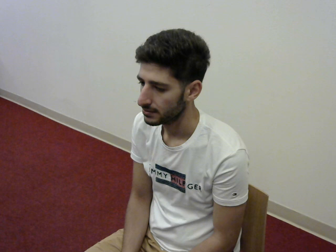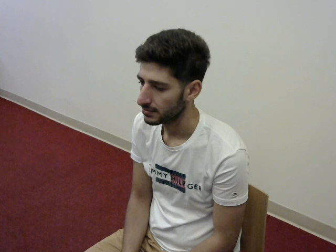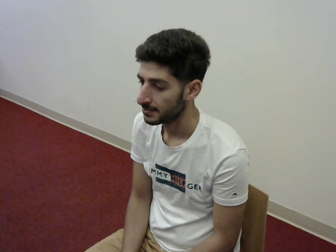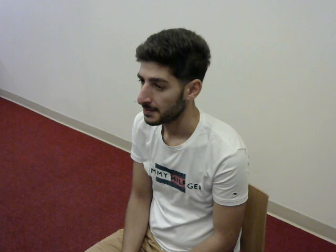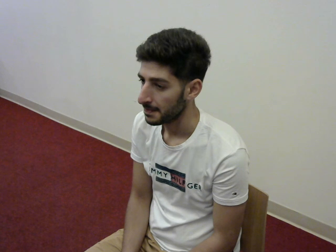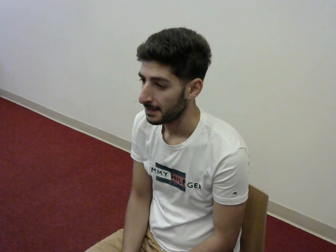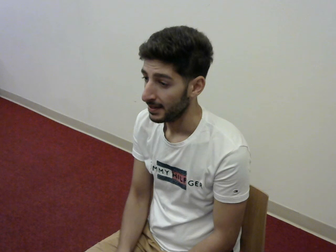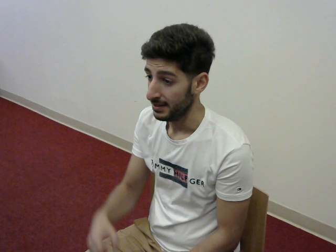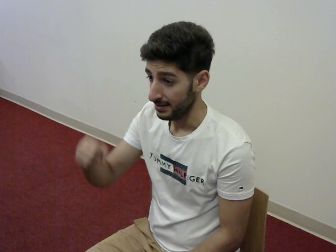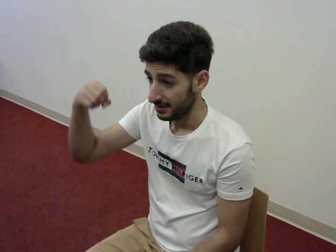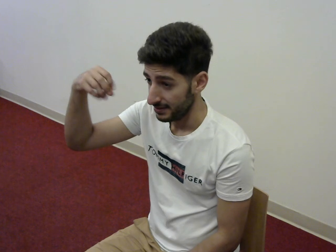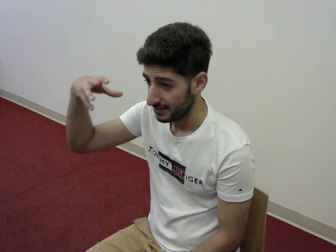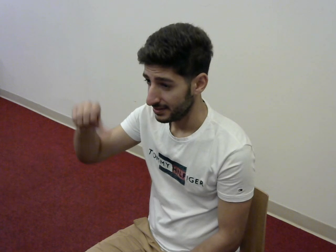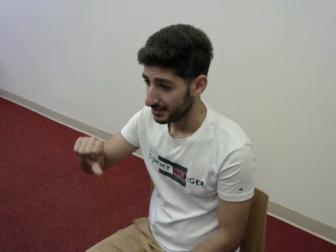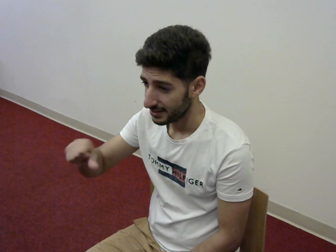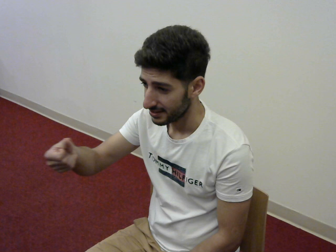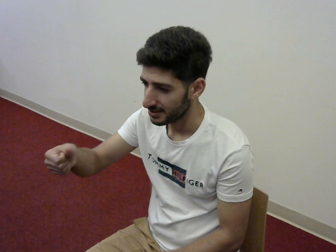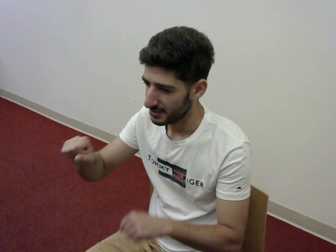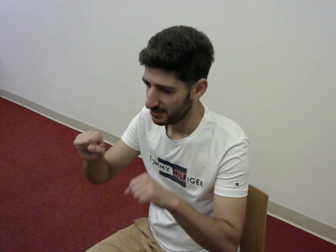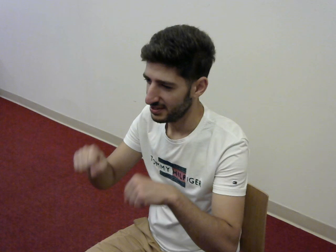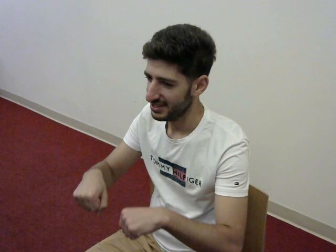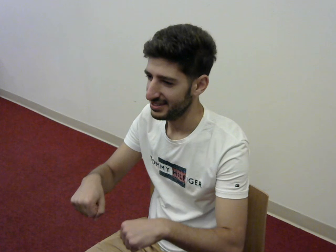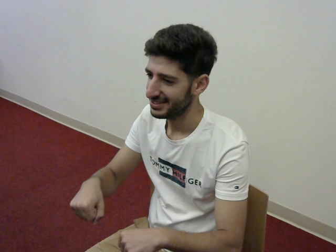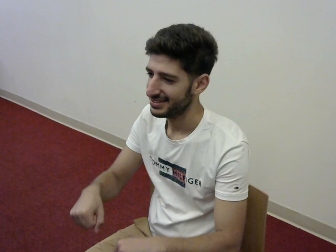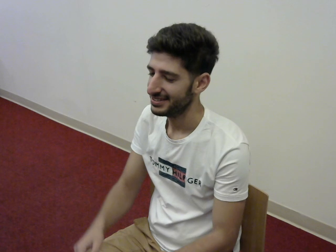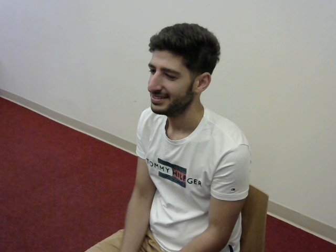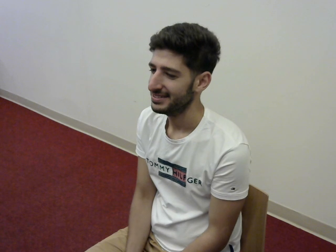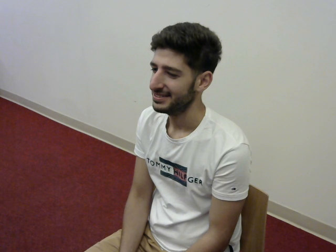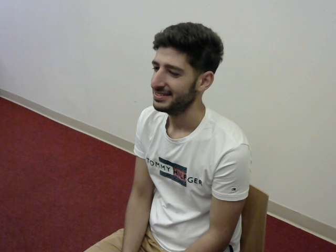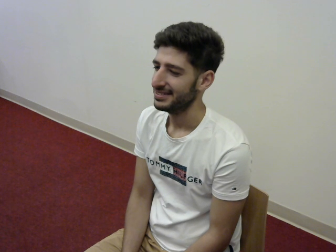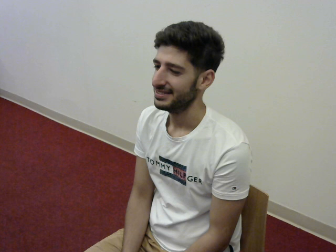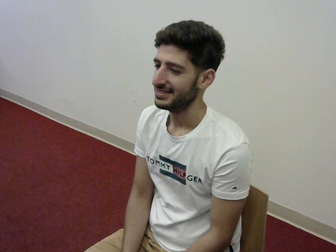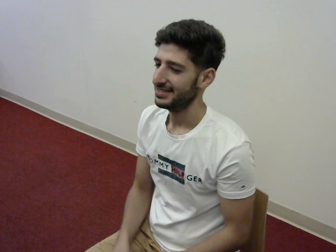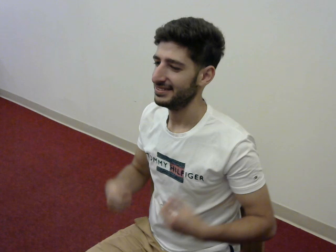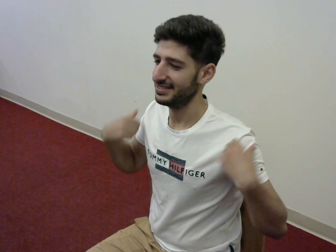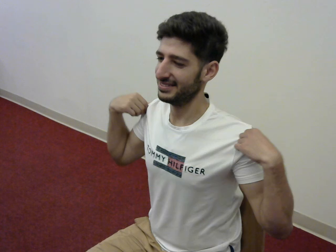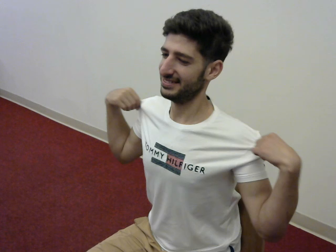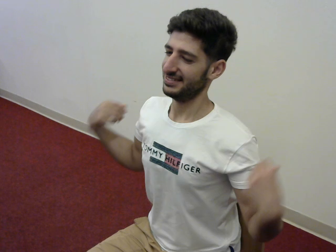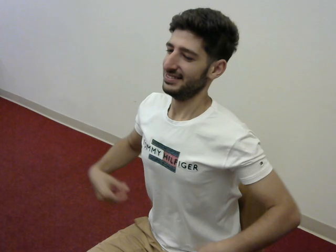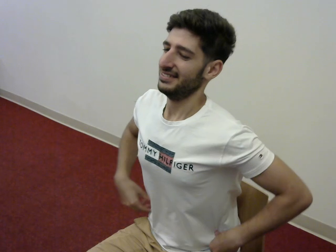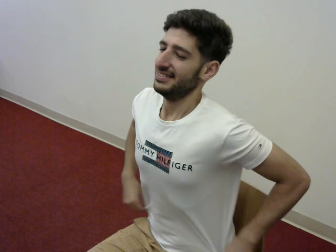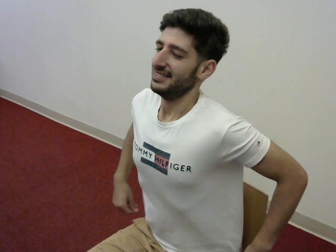İşığı yandırmaq olarmı?